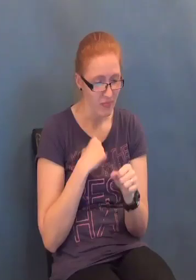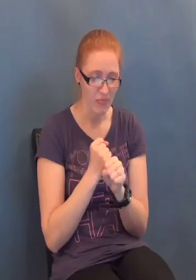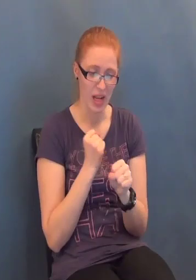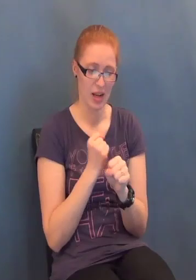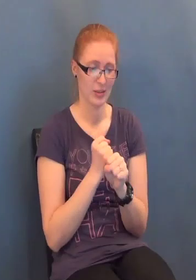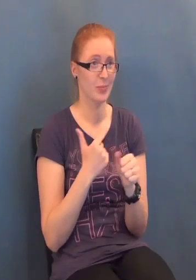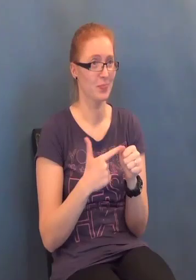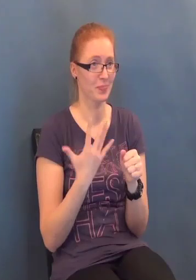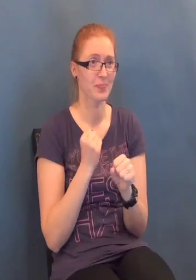Też pracuję.